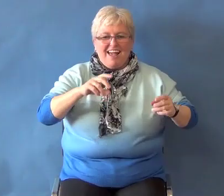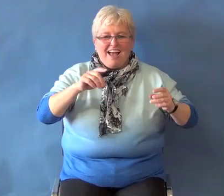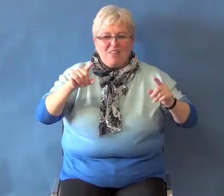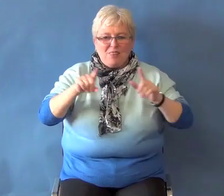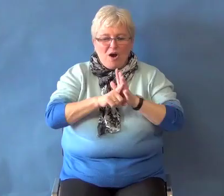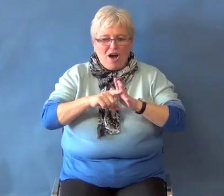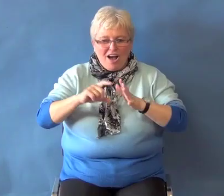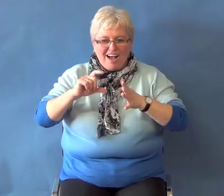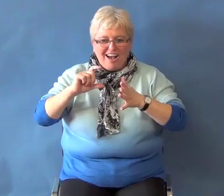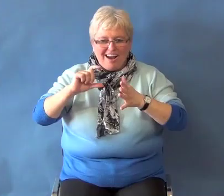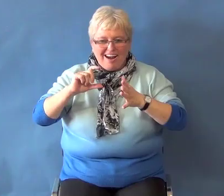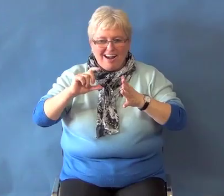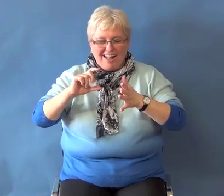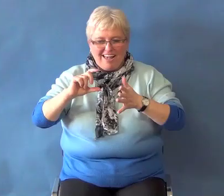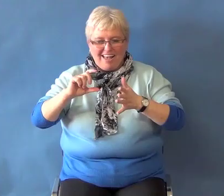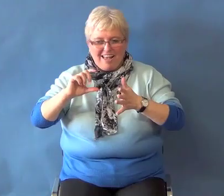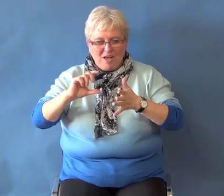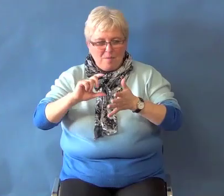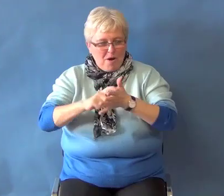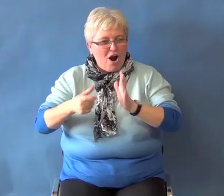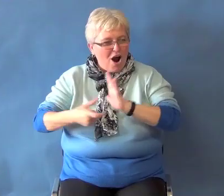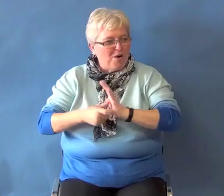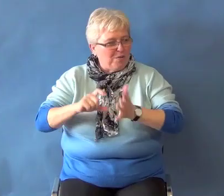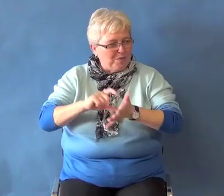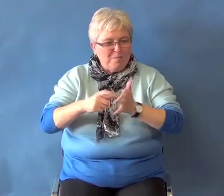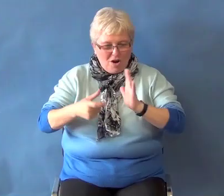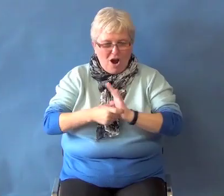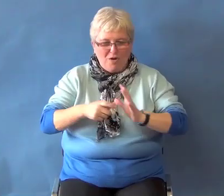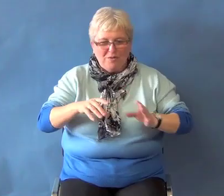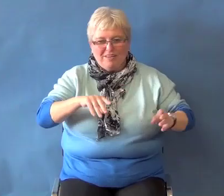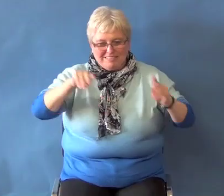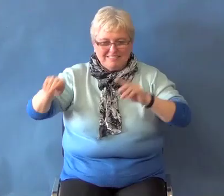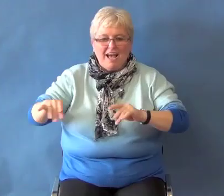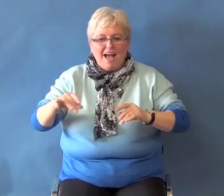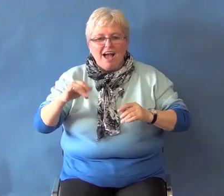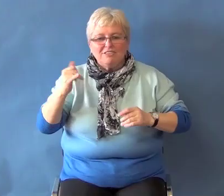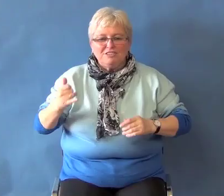Do pokoju, do pokoju wstawia.